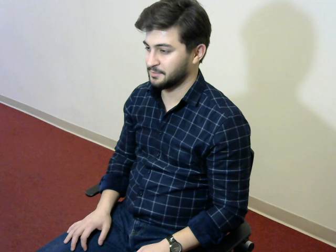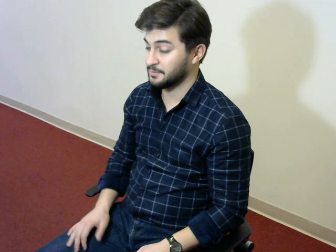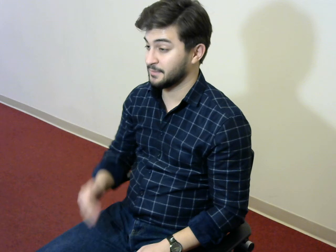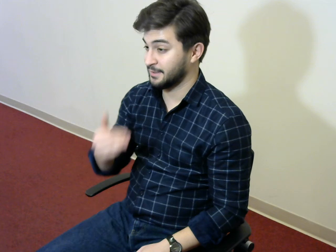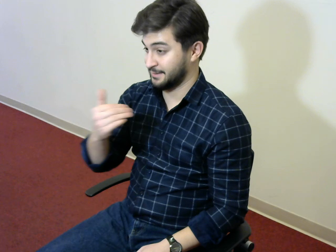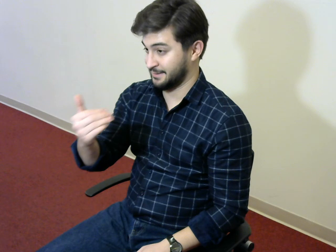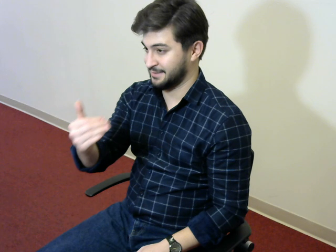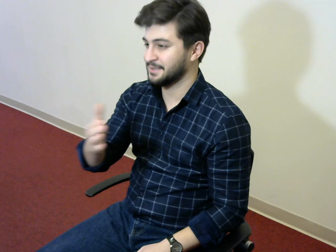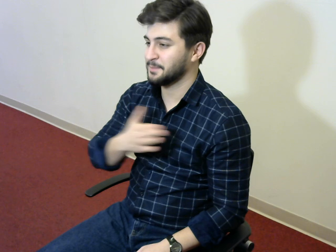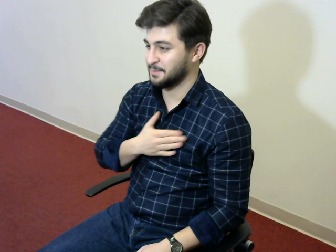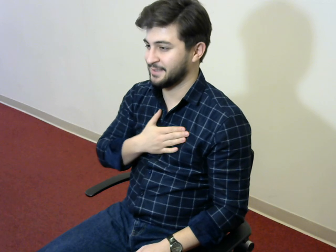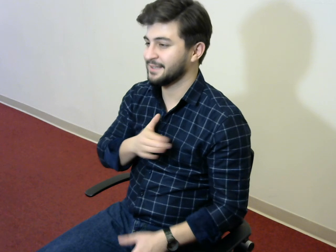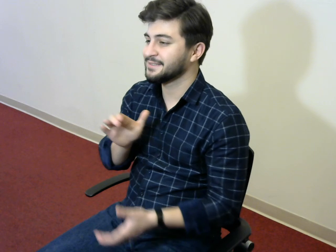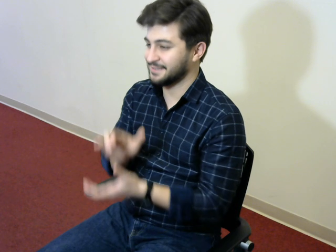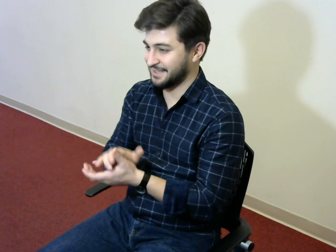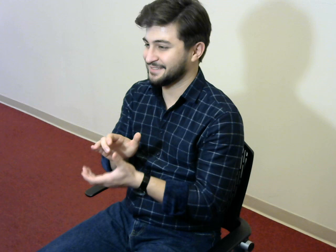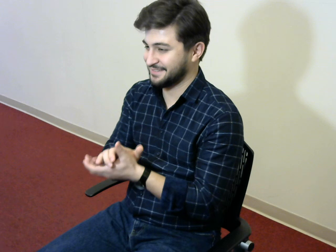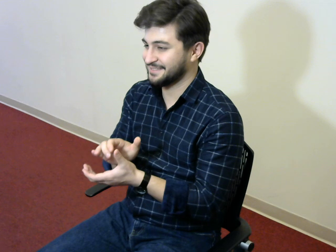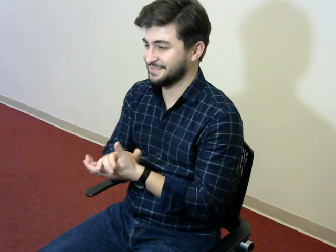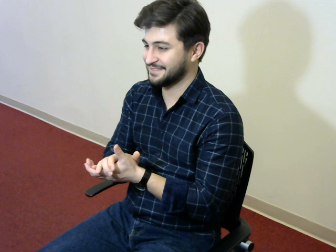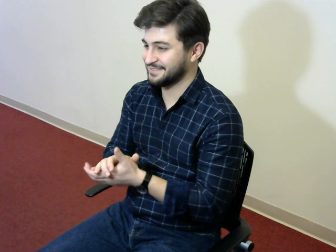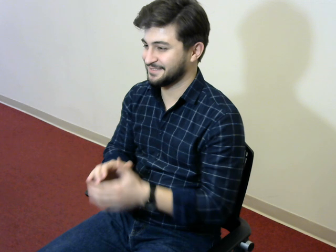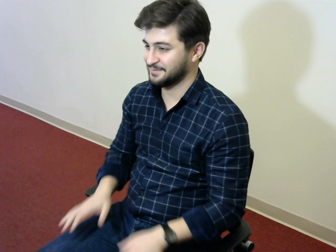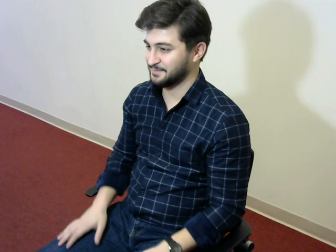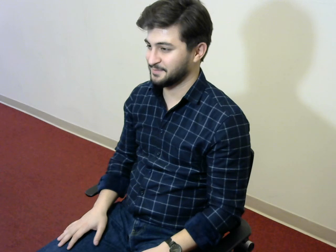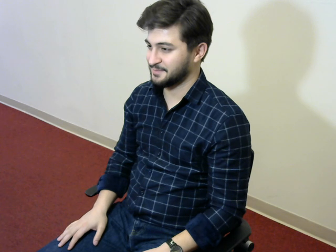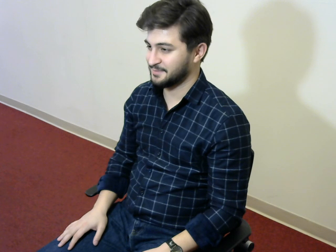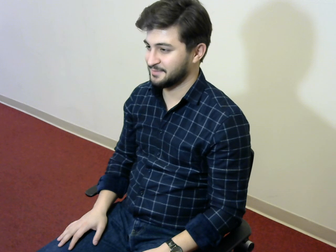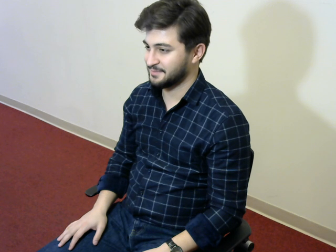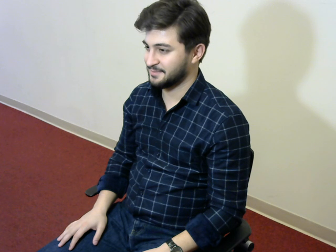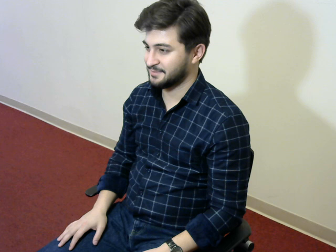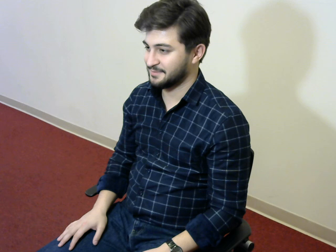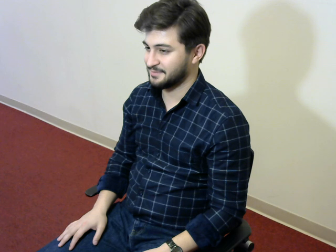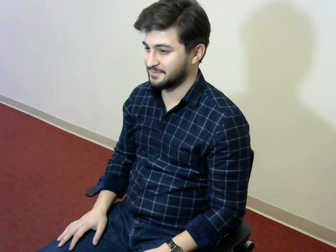Siz mənə tanış gəlirsiniz